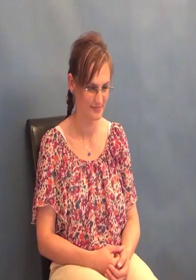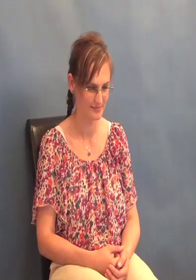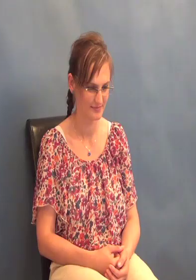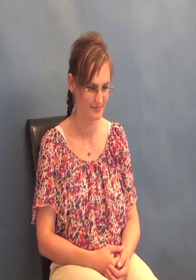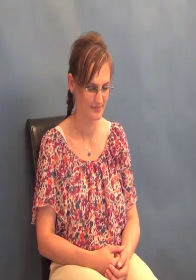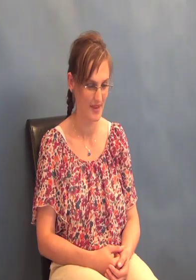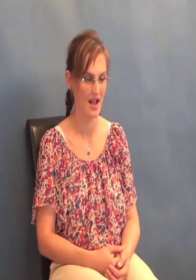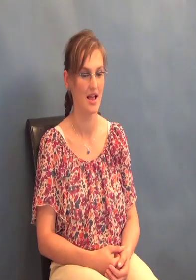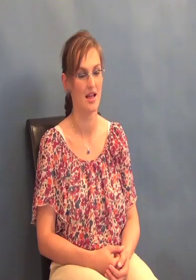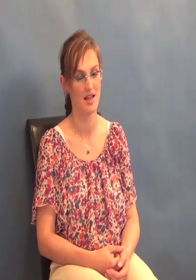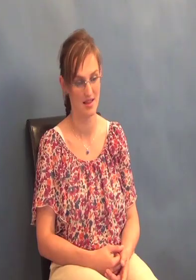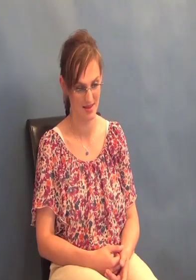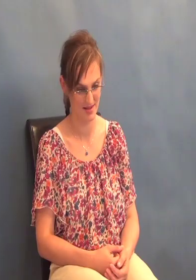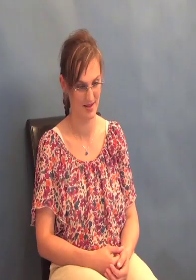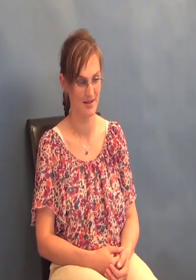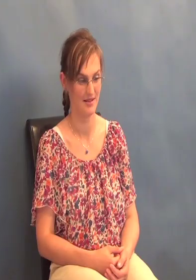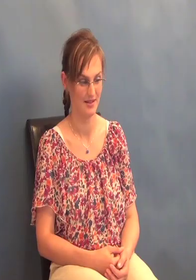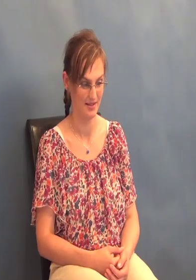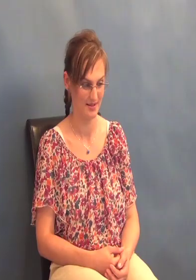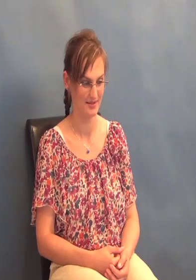Aha.